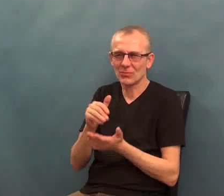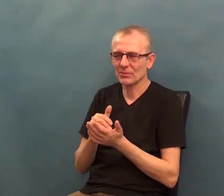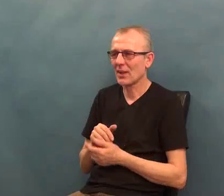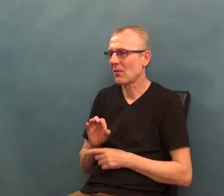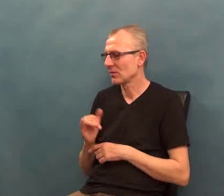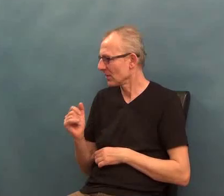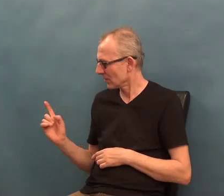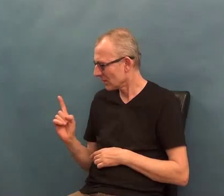Podchodzi dziecko.